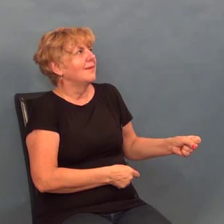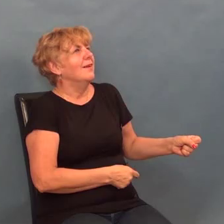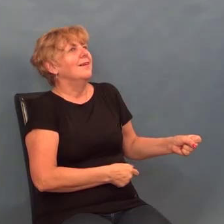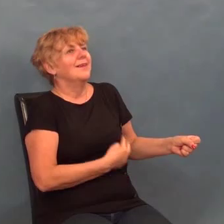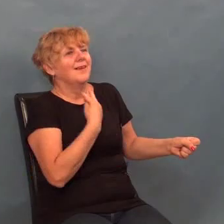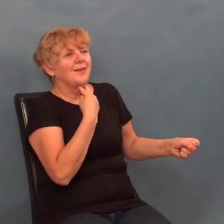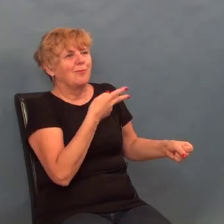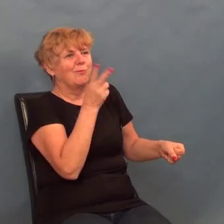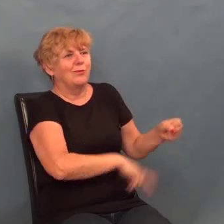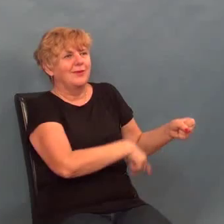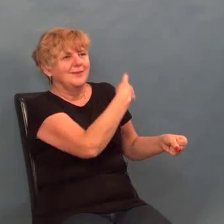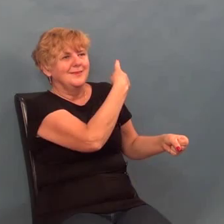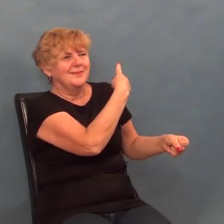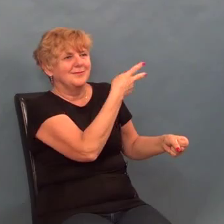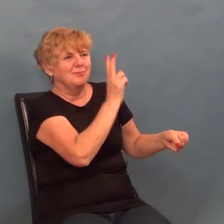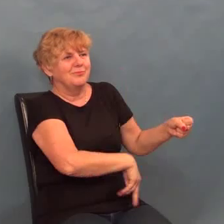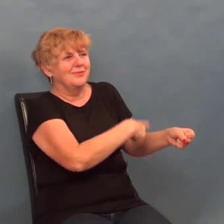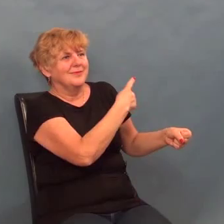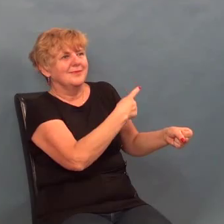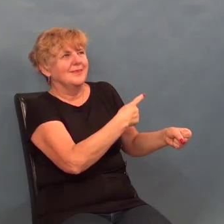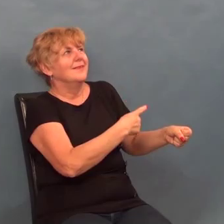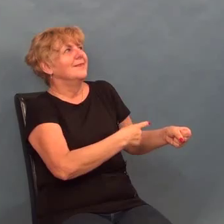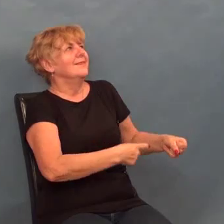Nie ma możliwości ucieczki, bo za nim stoi policjant.